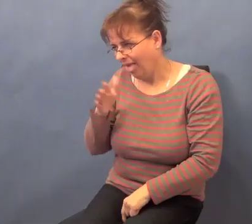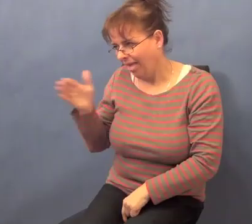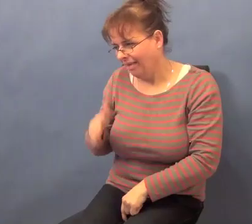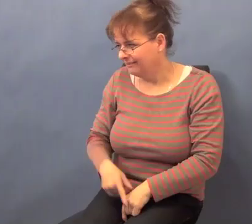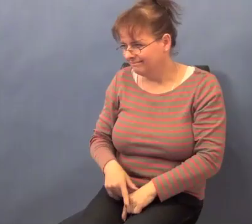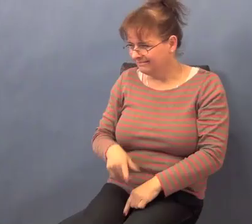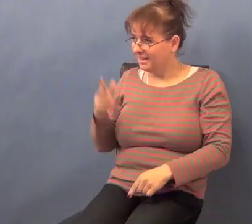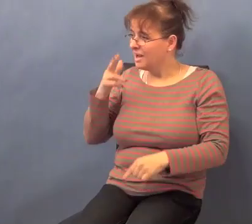Szczęka opadła mi na widok tych zdjęć.